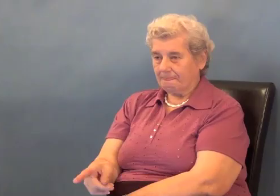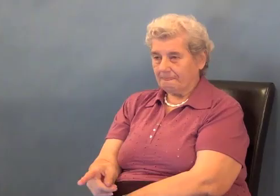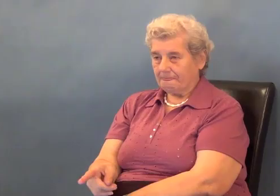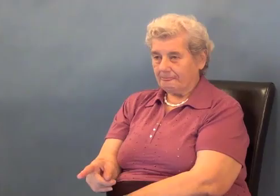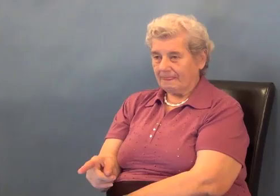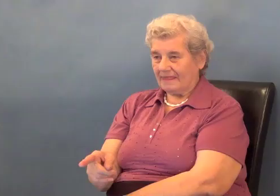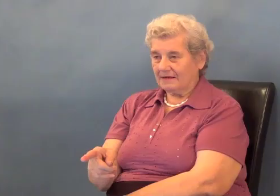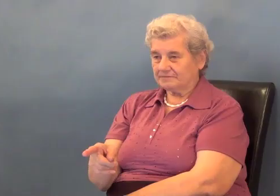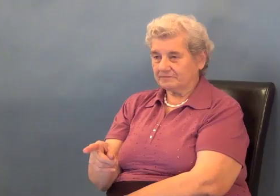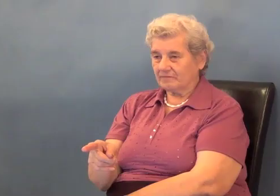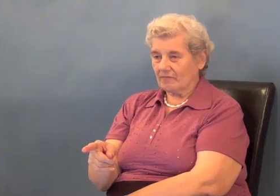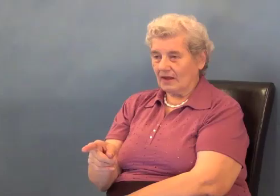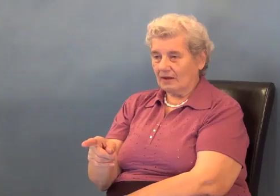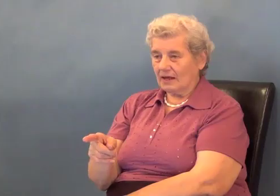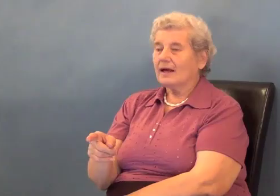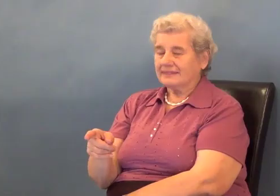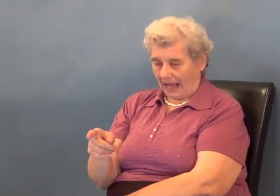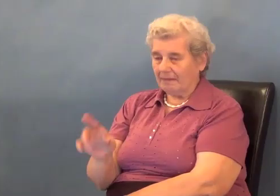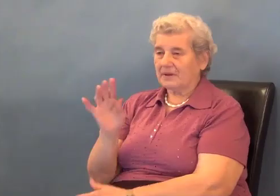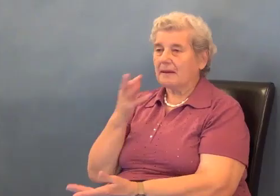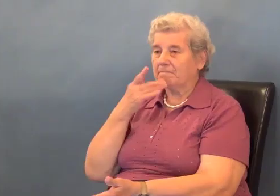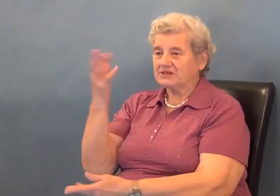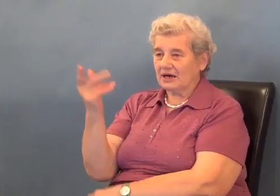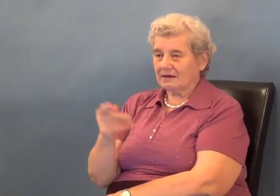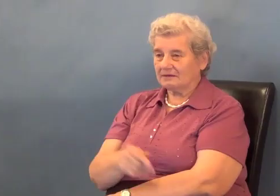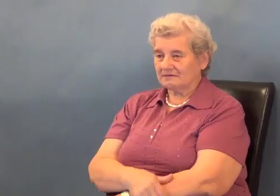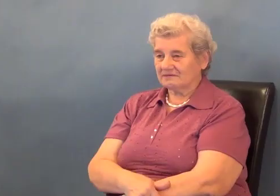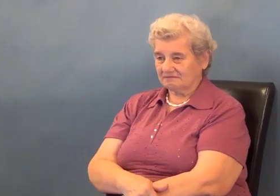Tak, potem pożar.